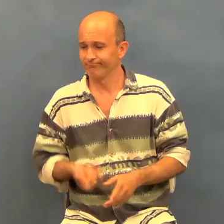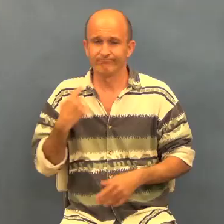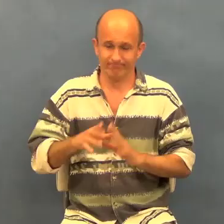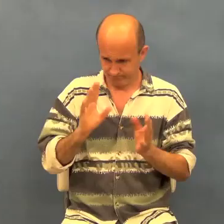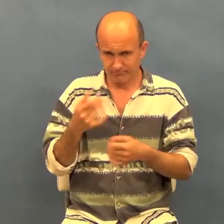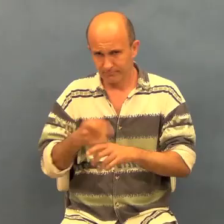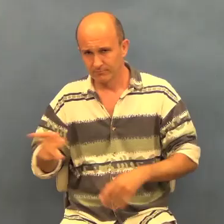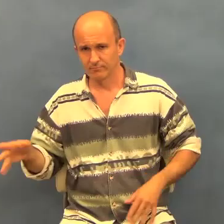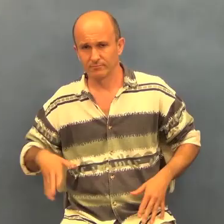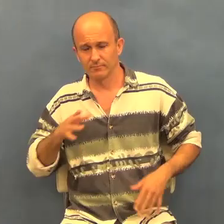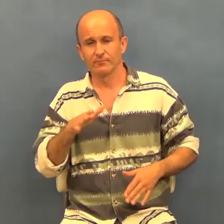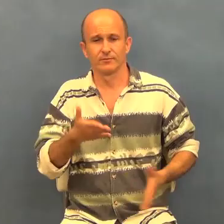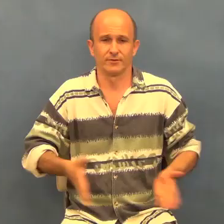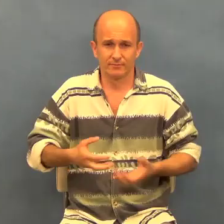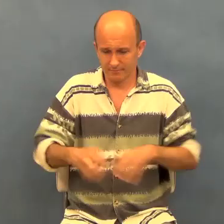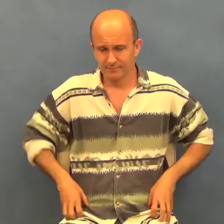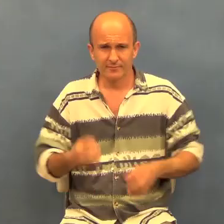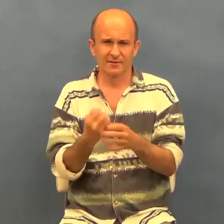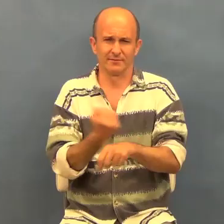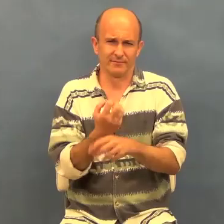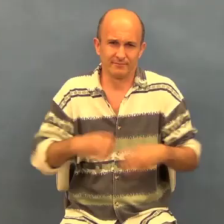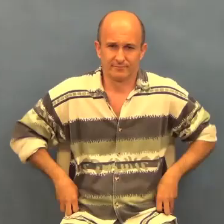Kamienie w kieszeni, przygotowuje się. Wkłada kamienie do kieszeni.